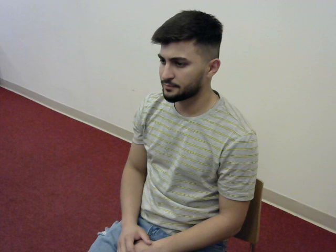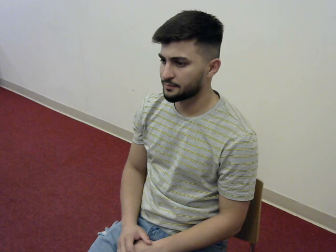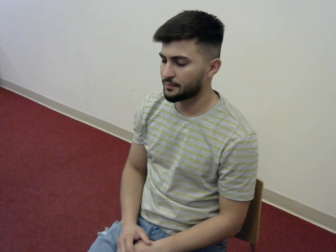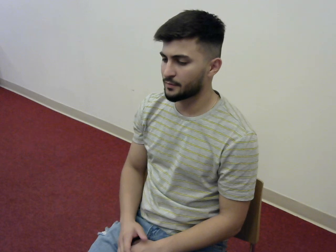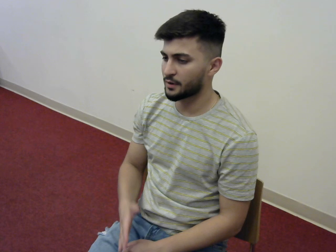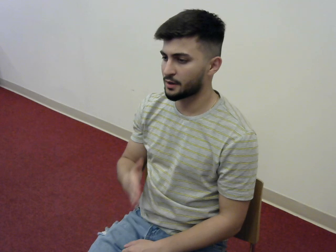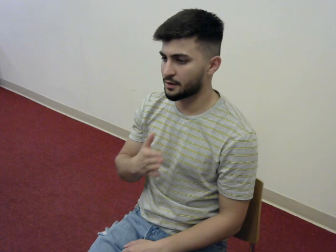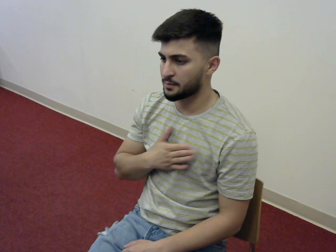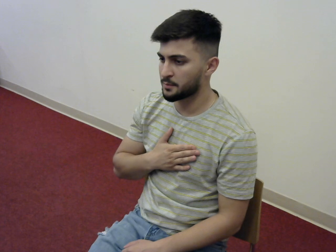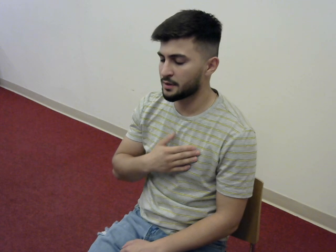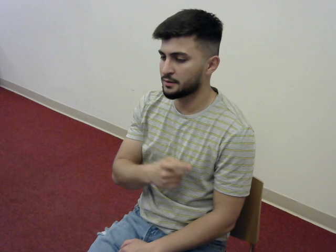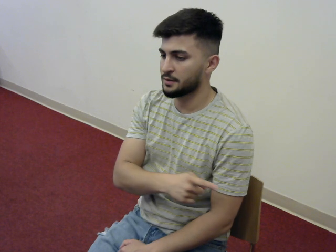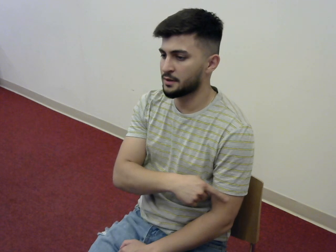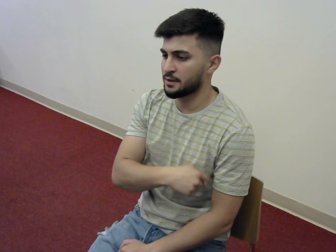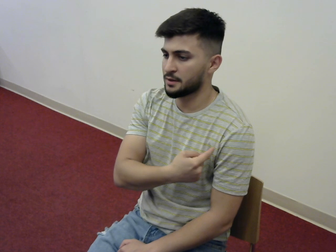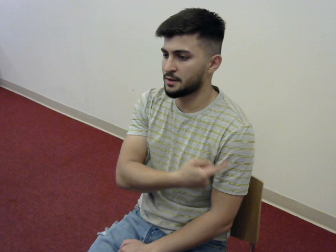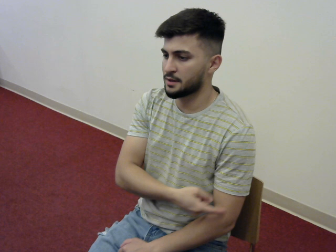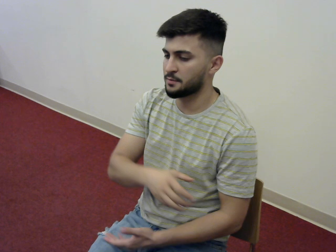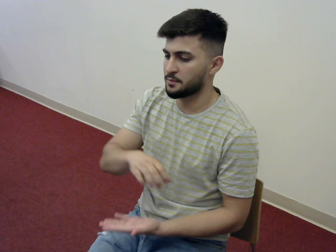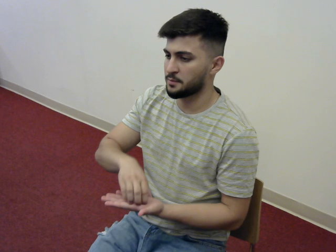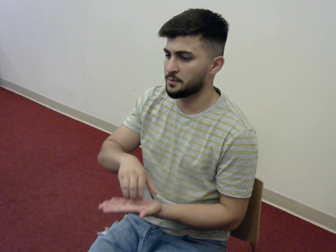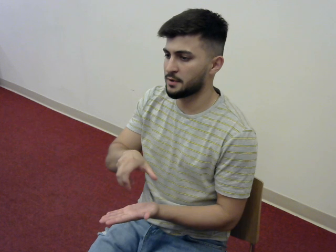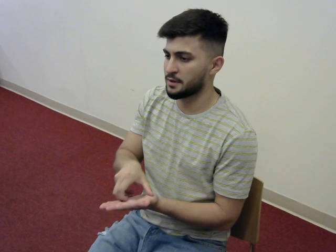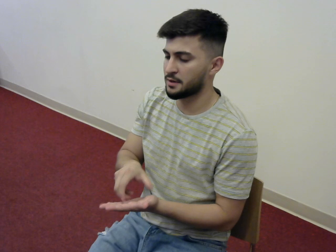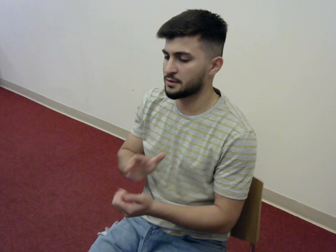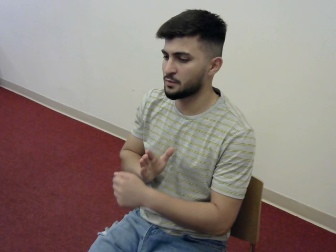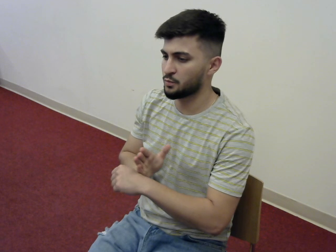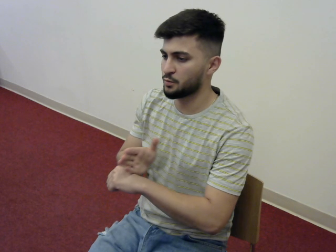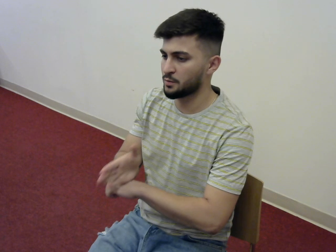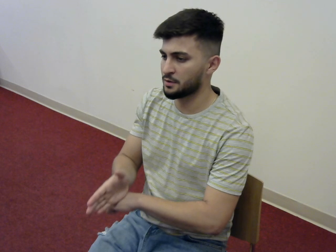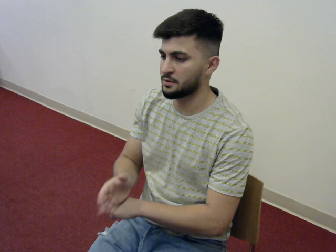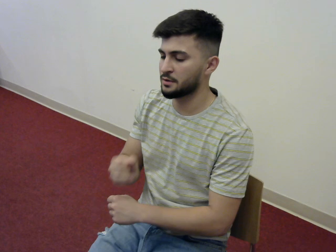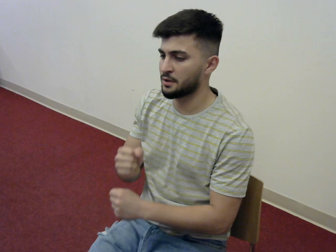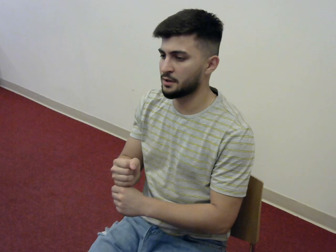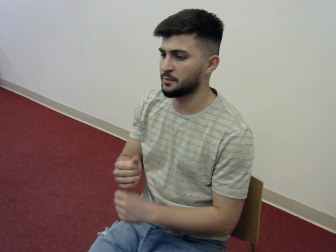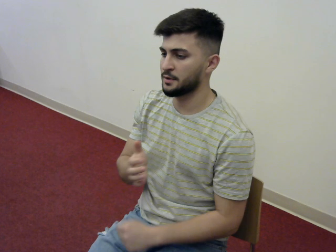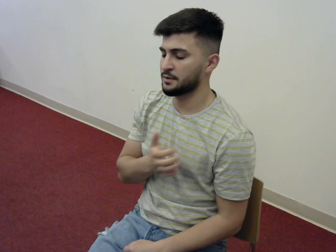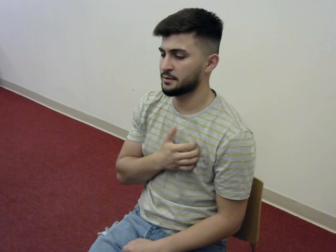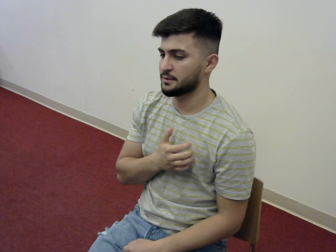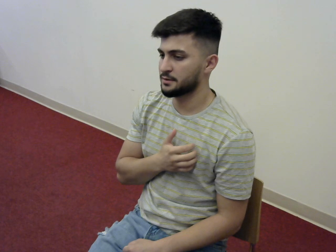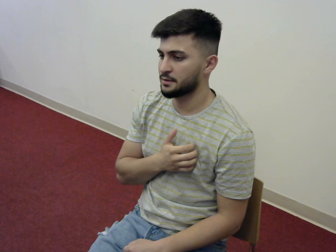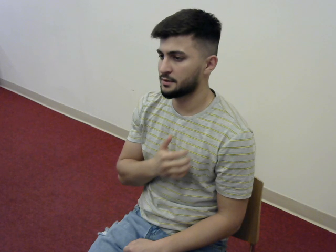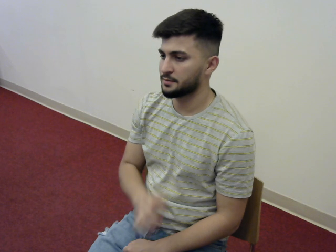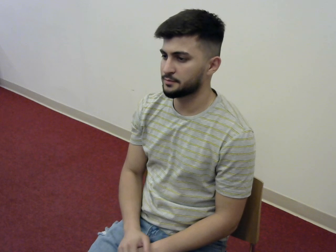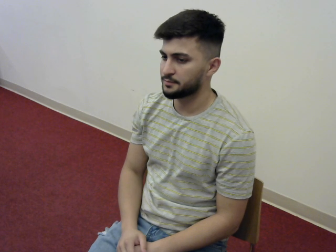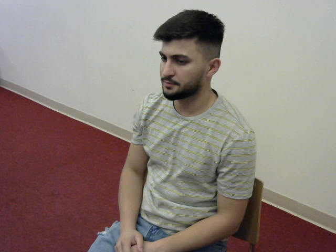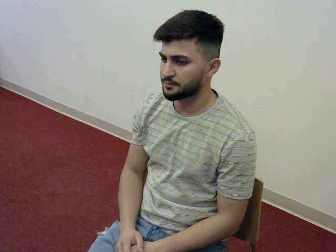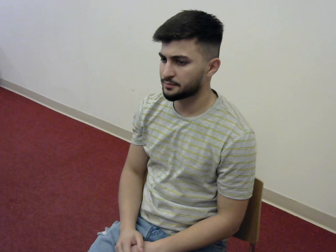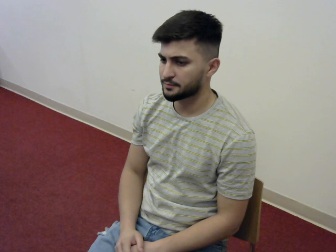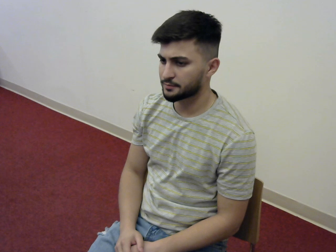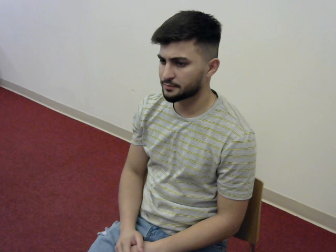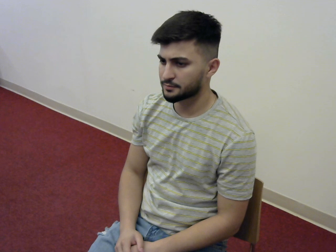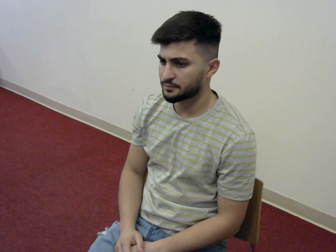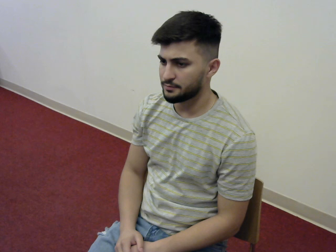Mən tibb məntəqəsinə müraciət etmək istərdim